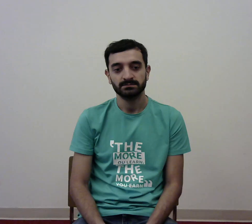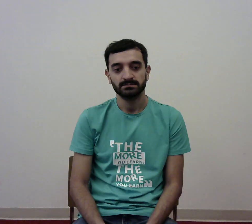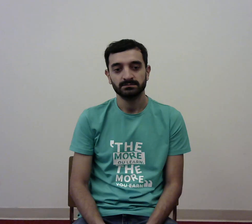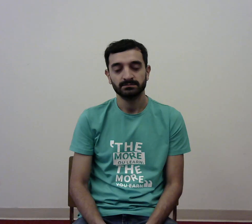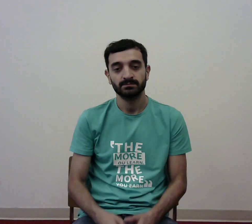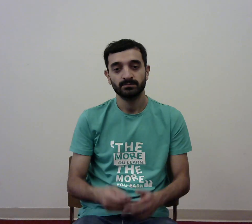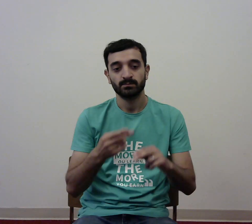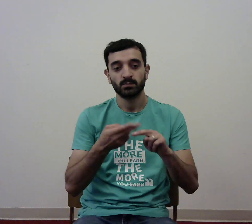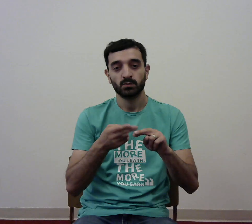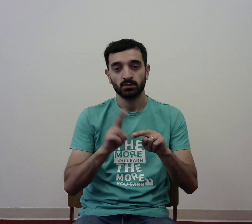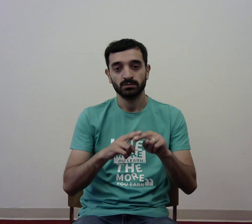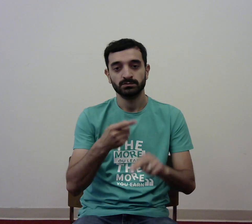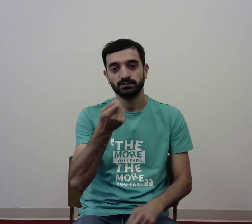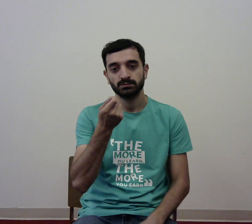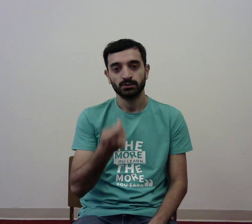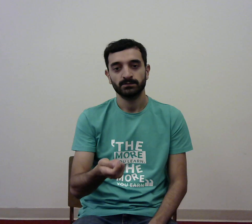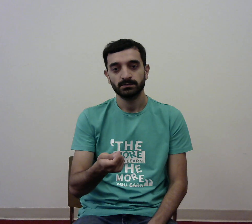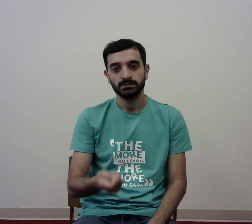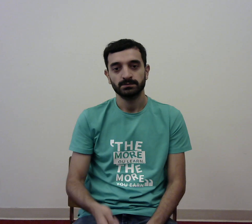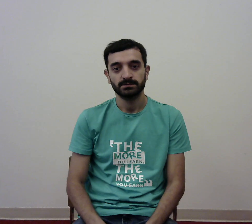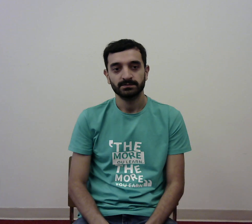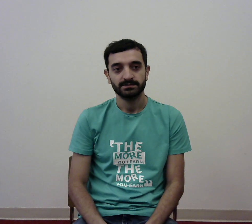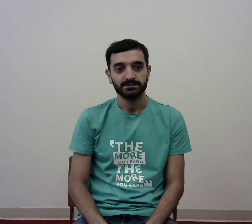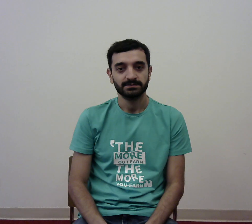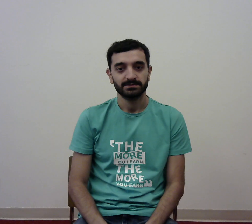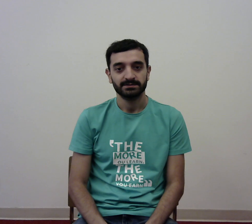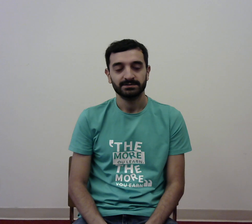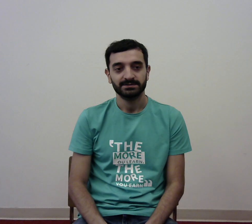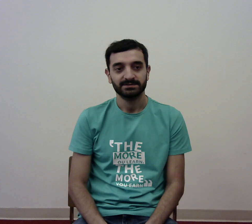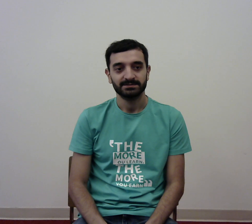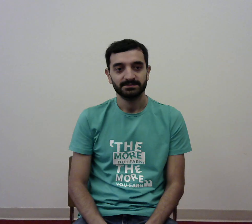Bu ucuzdur